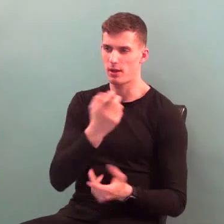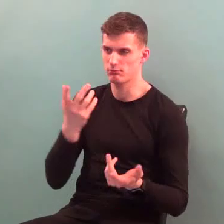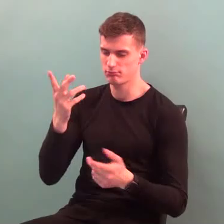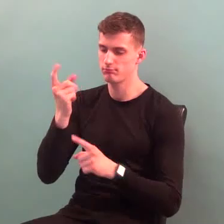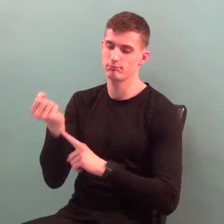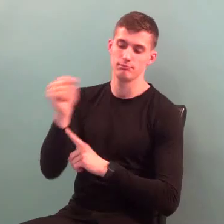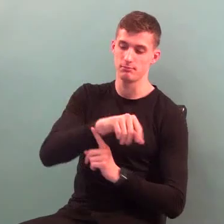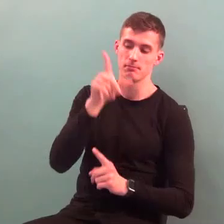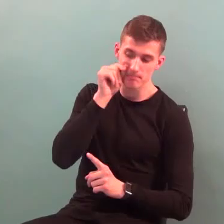Odwraca się na drugi bok i zasypia.